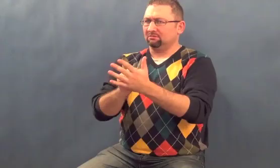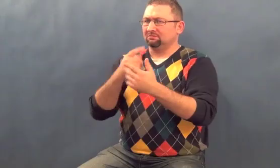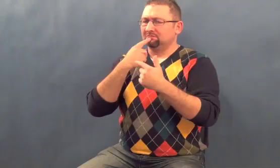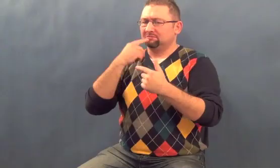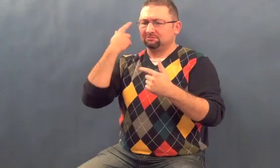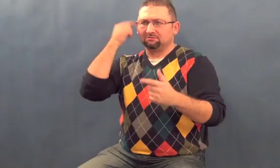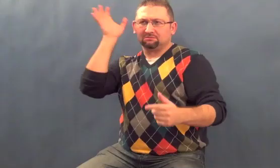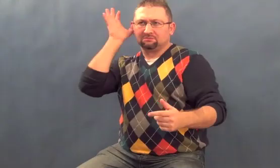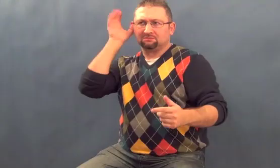Co to za dźwięki?